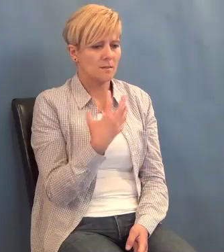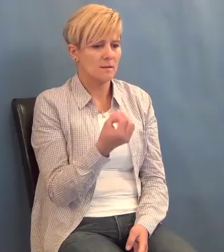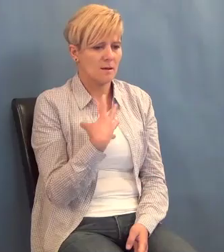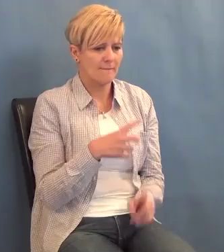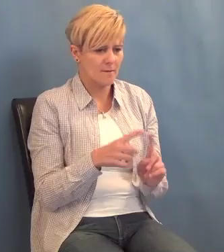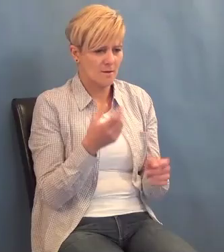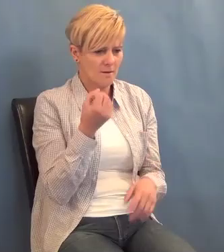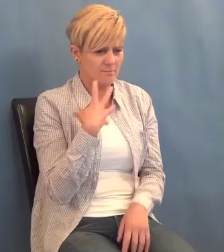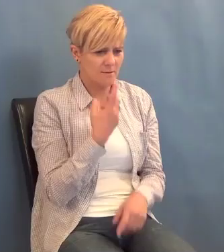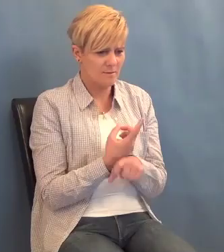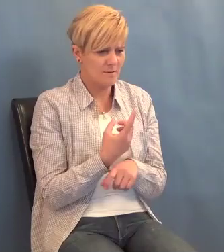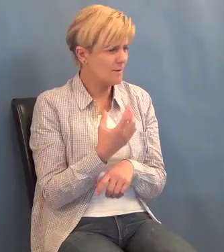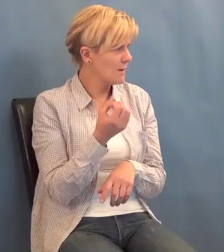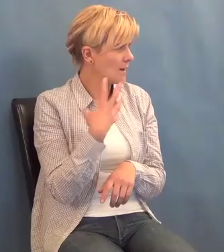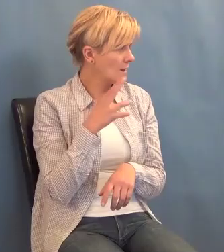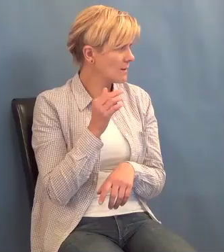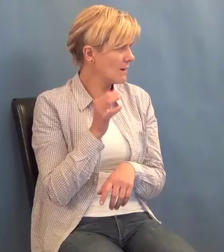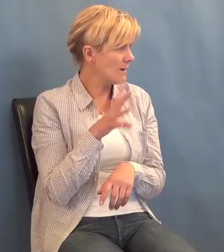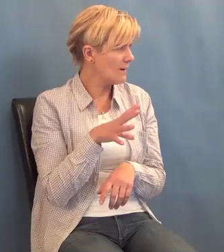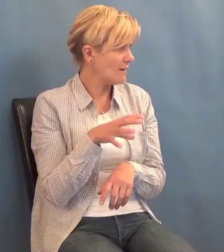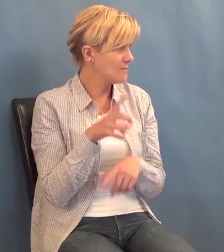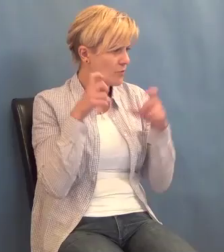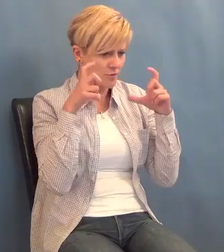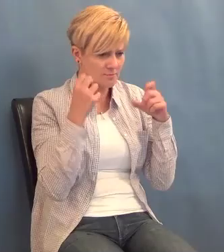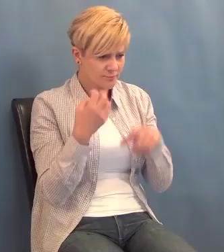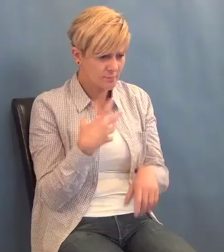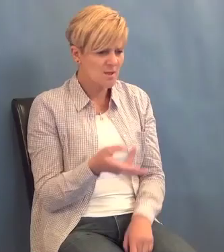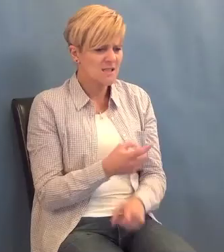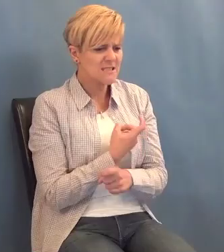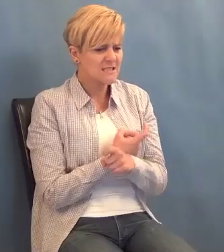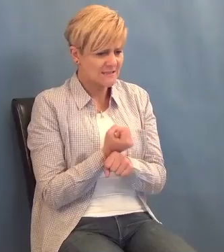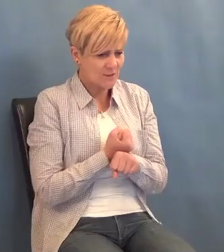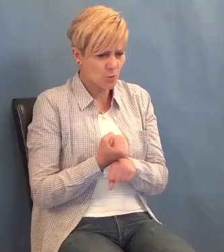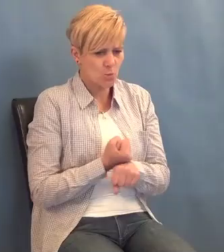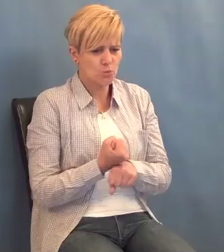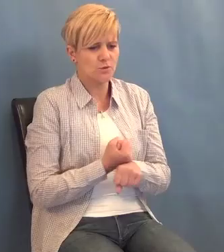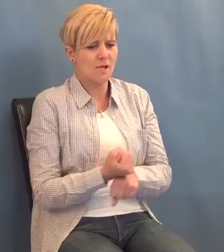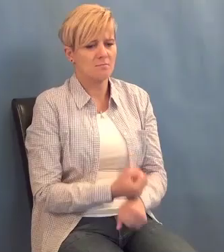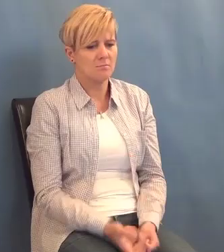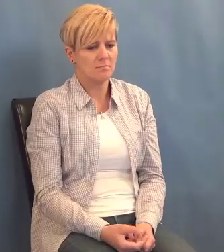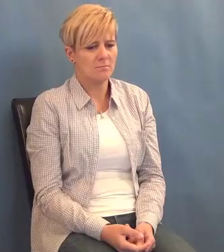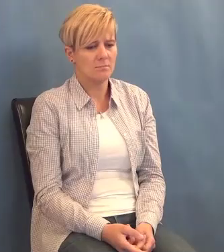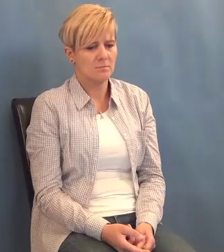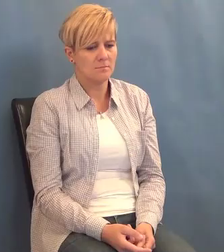Prześwietlenie, prześwietlenie - nie wolno prześwietlać... RTG, zdjęcia rentgenowskie, a druga czaszka to zatrucie.